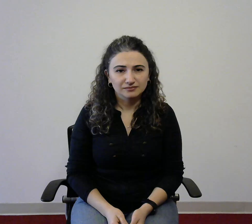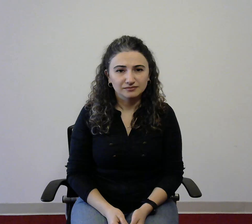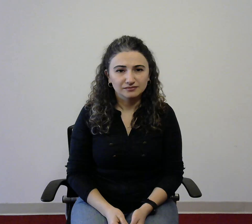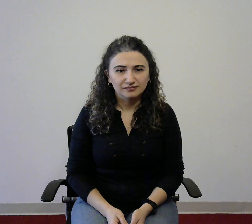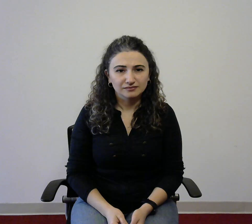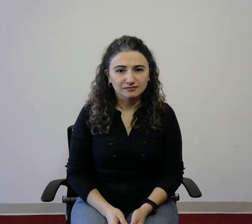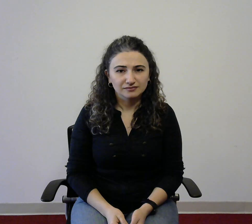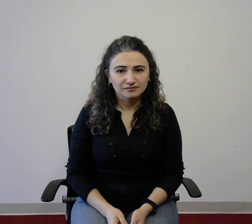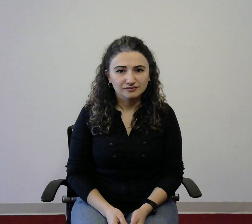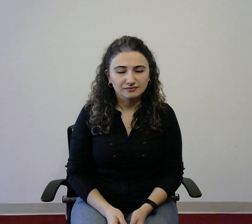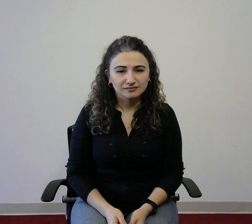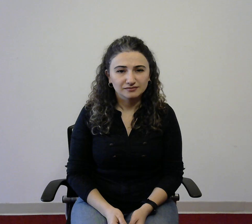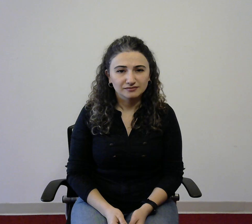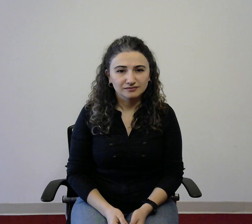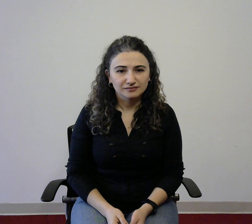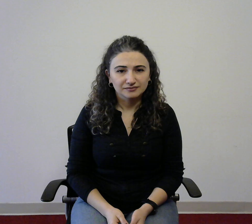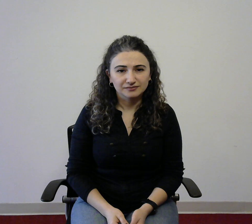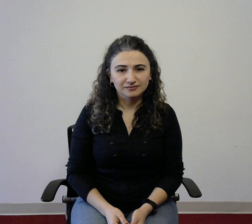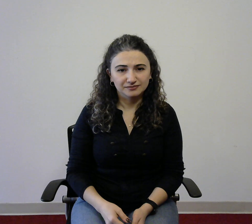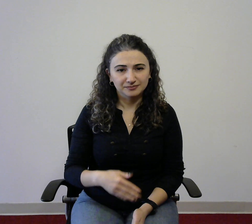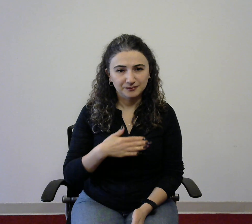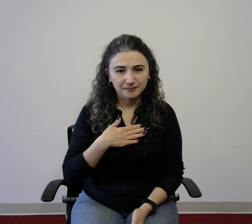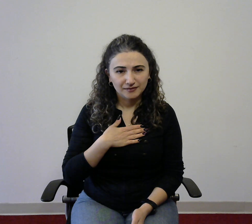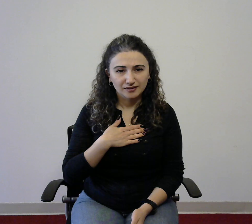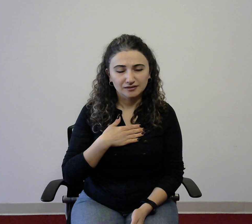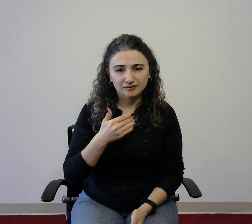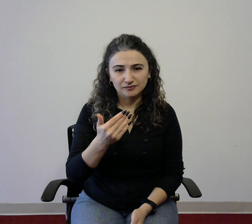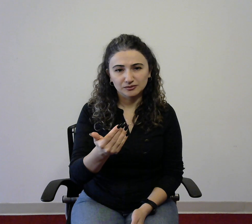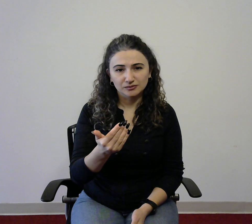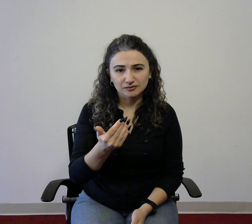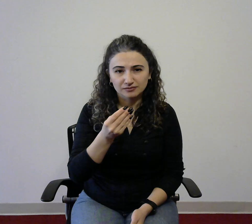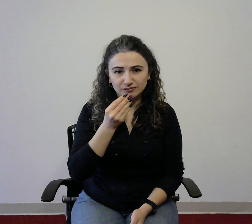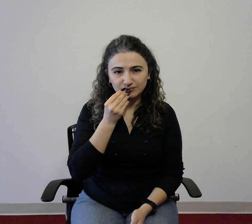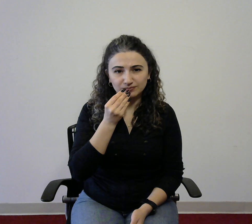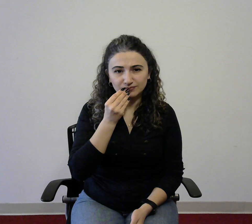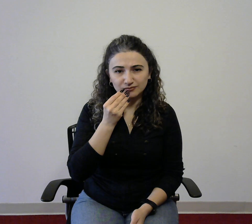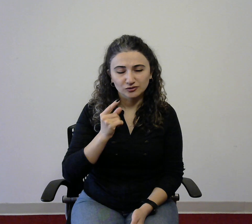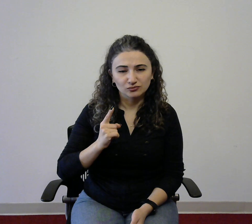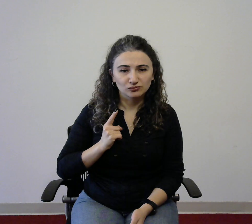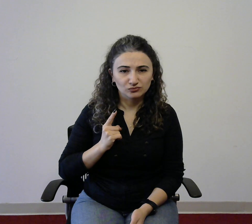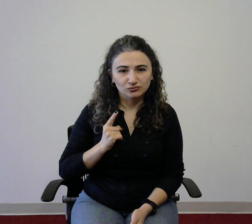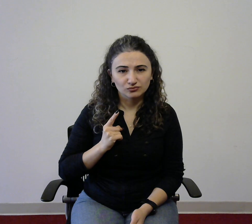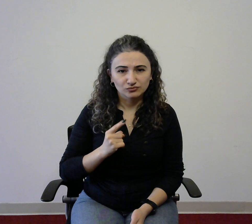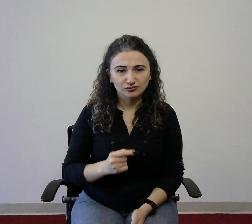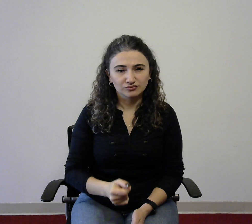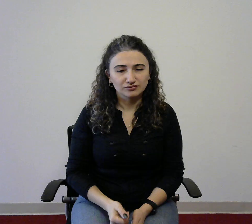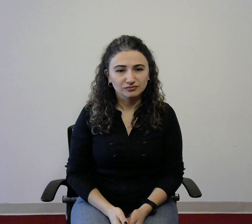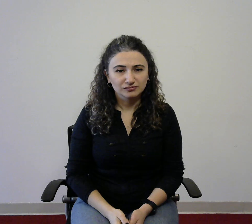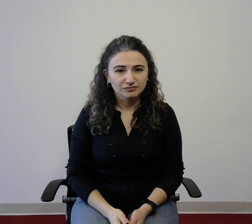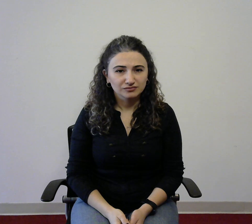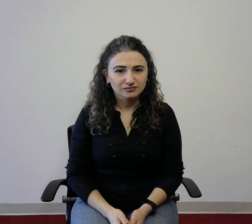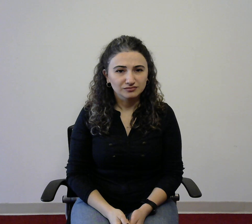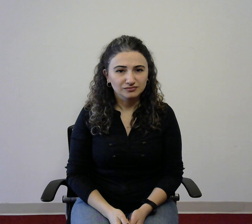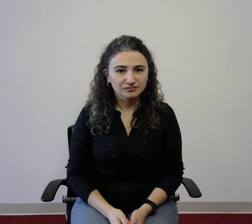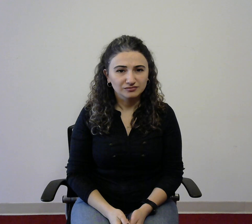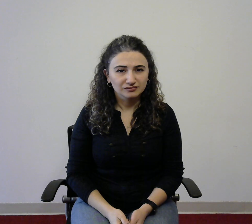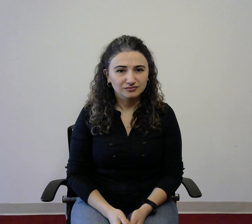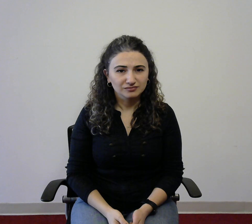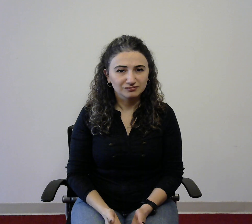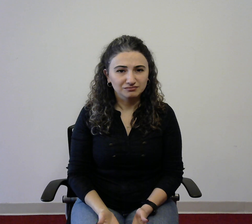Mən sizi naharda gözləyəcəm